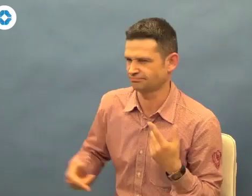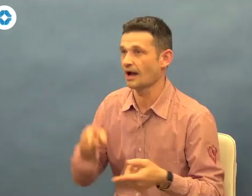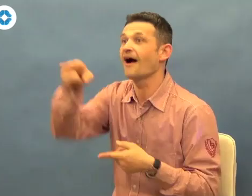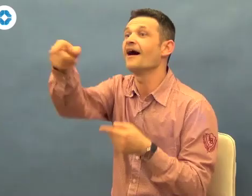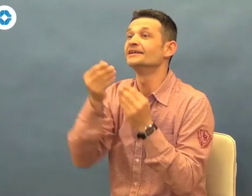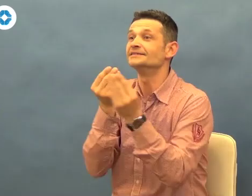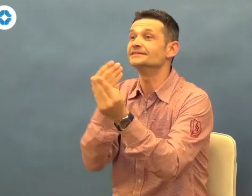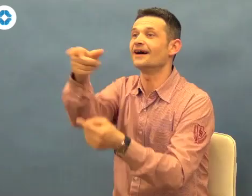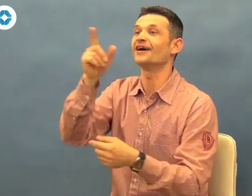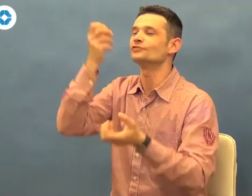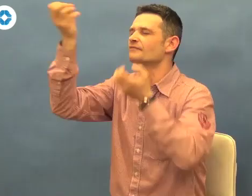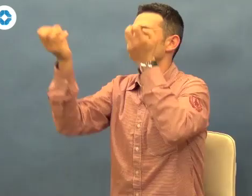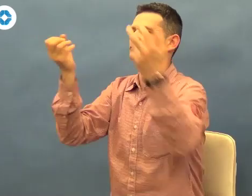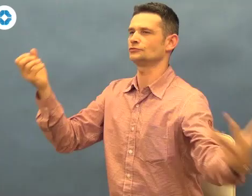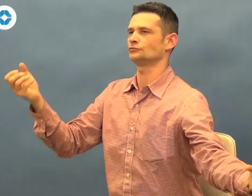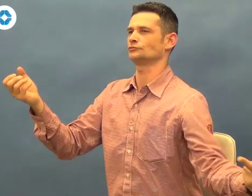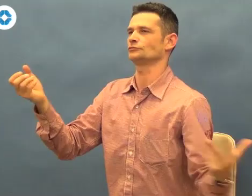Zbliżali się do mężczyzny zrywającego gruszki.